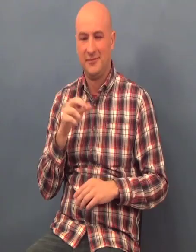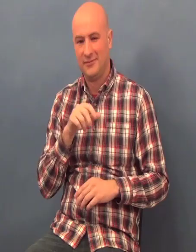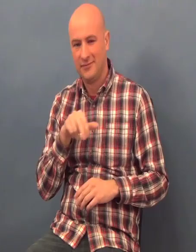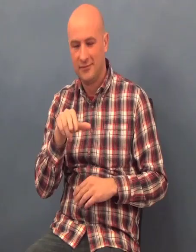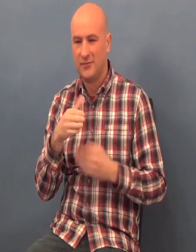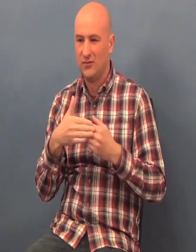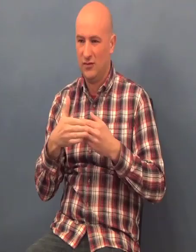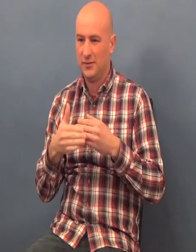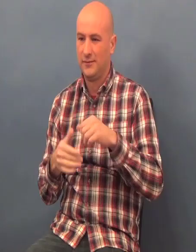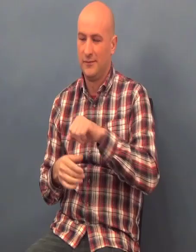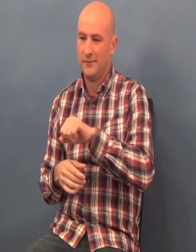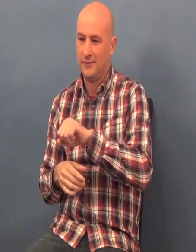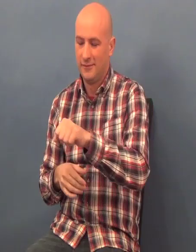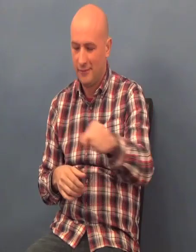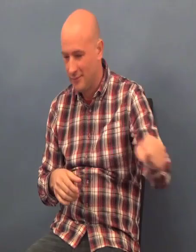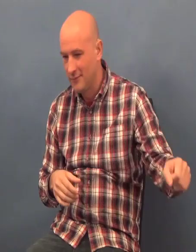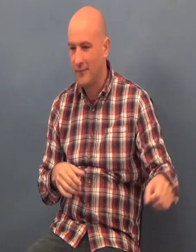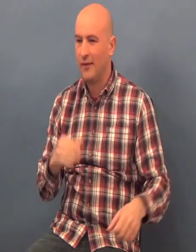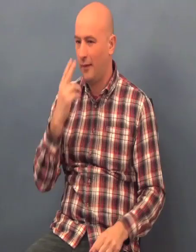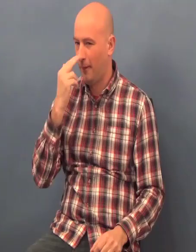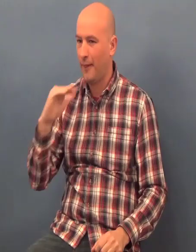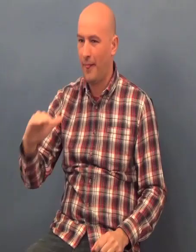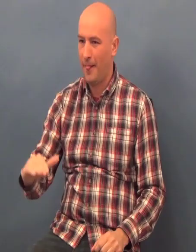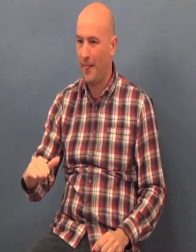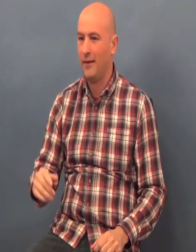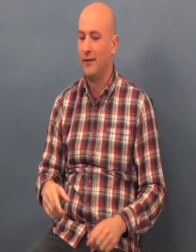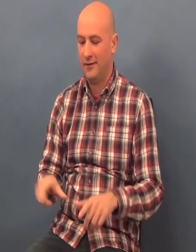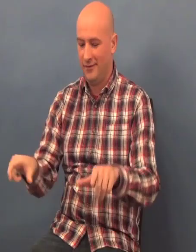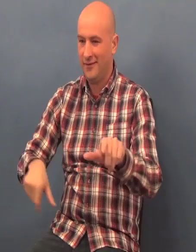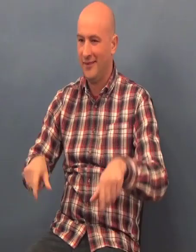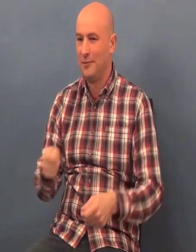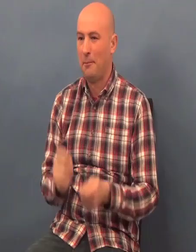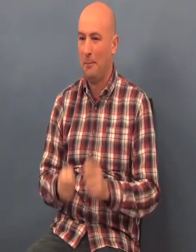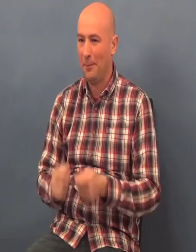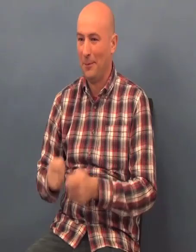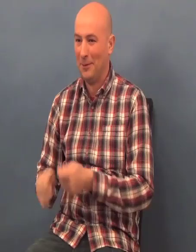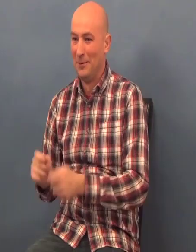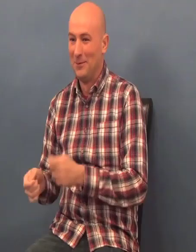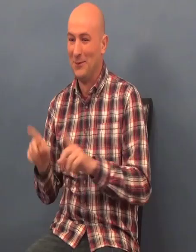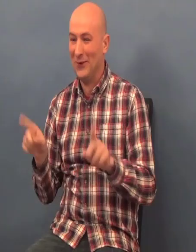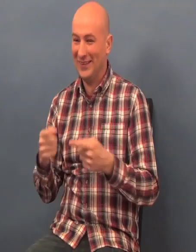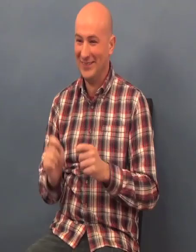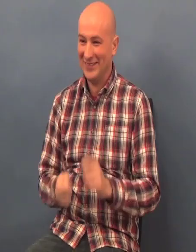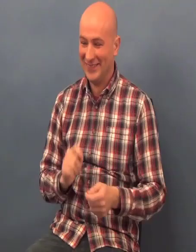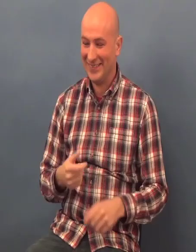Idzie, otwiera drzwi, a tam mały gra na cymbałkach. Słychać muzykę.